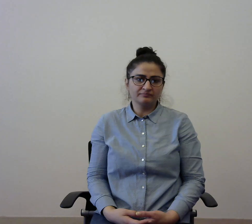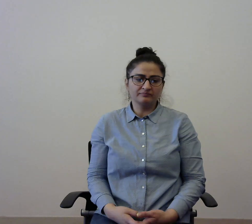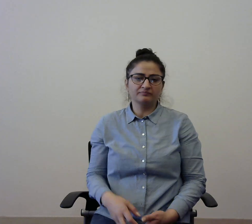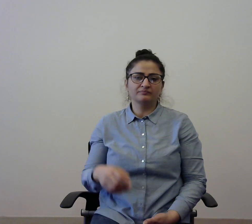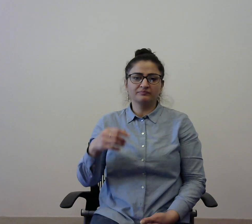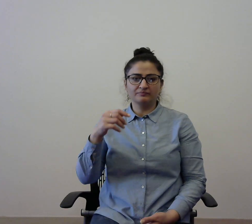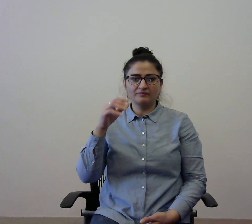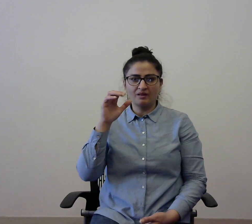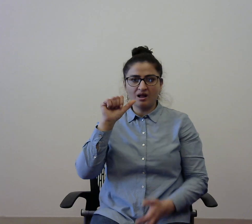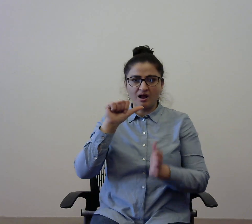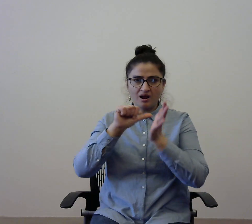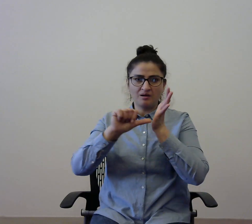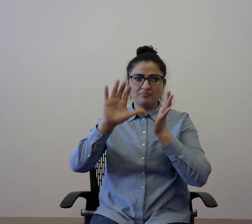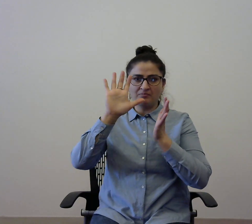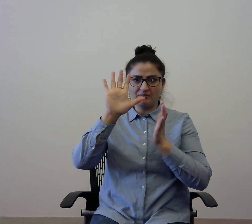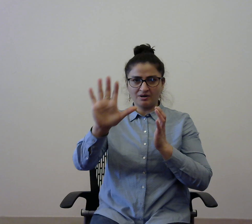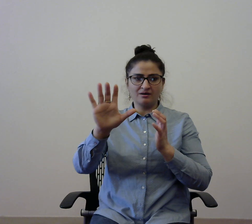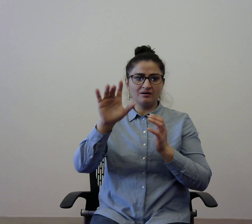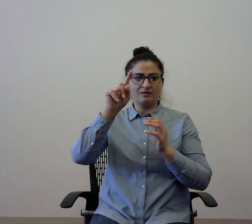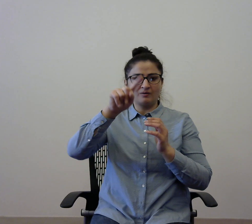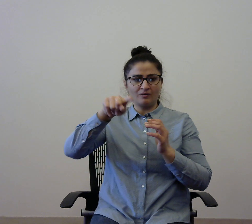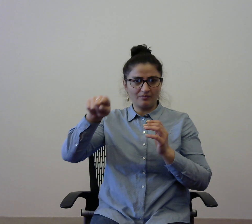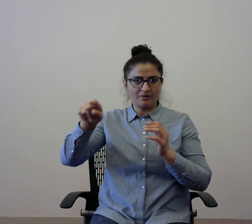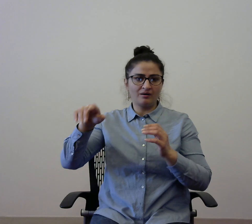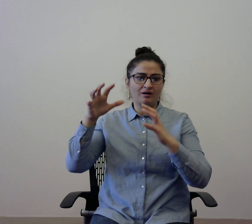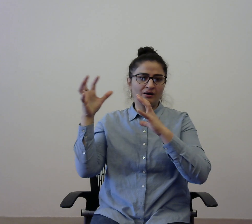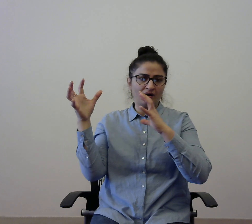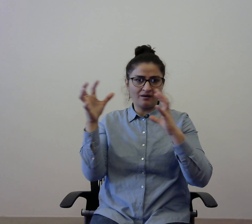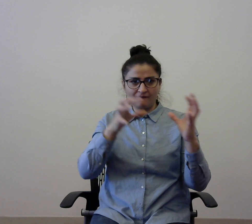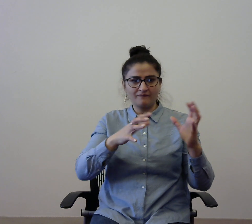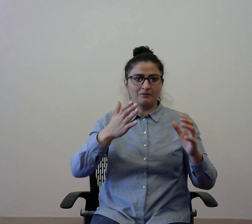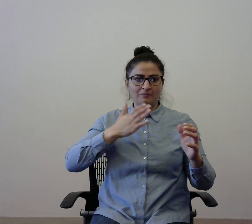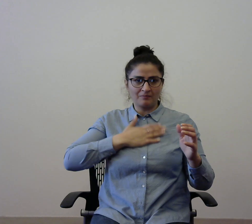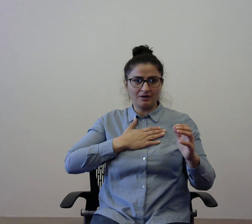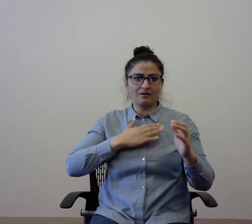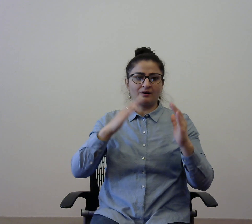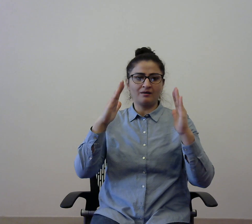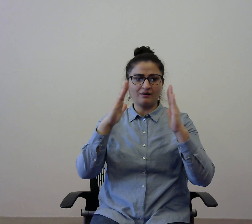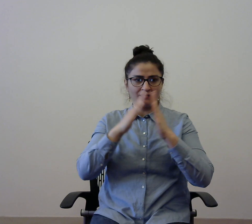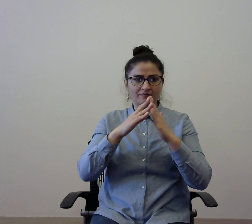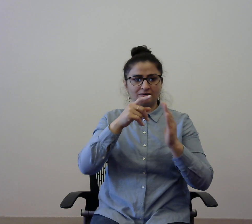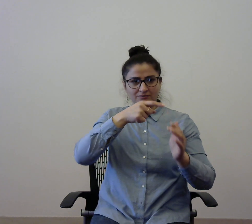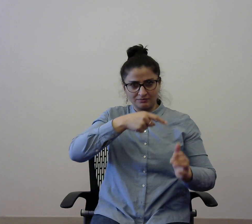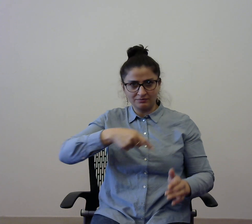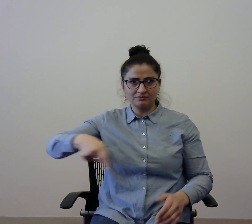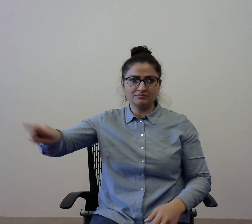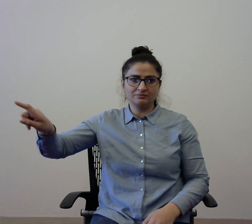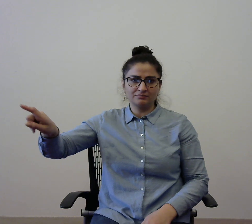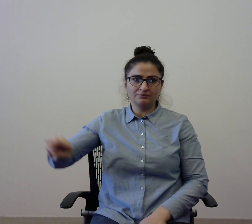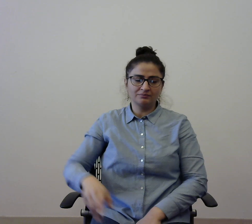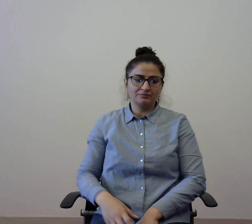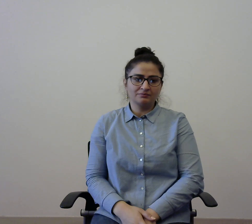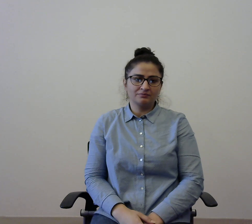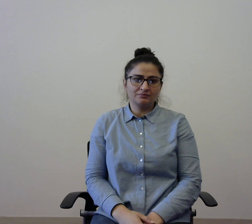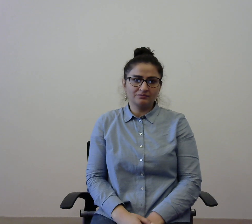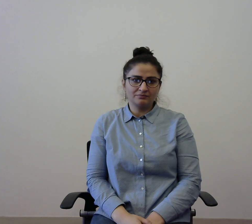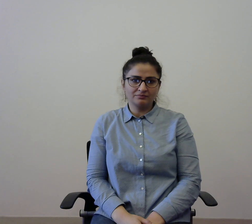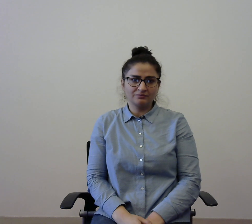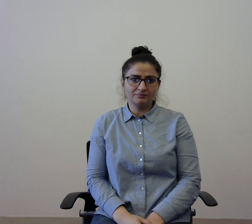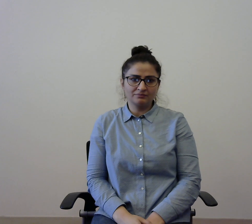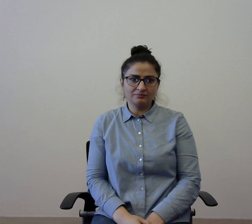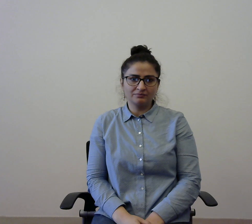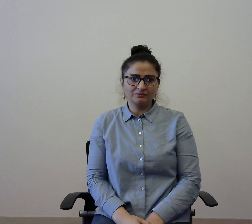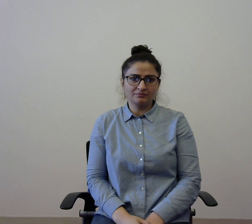65 saylı avtobus mənim evimə gedir